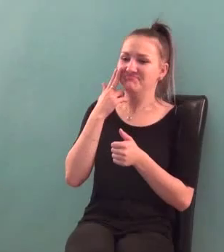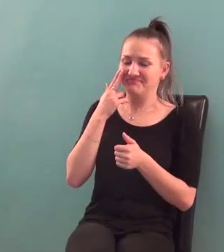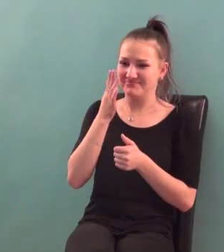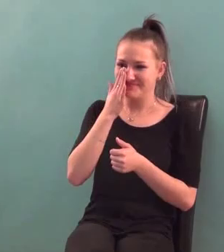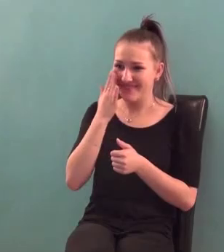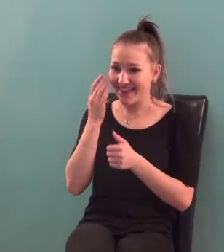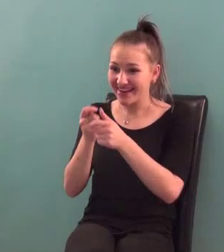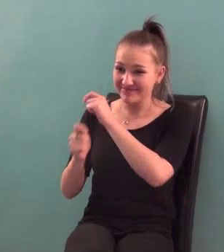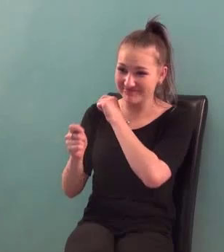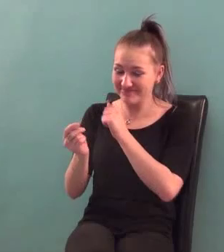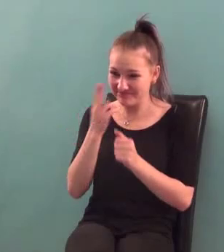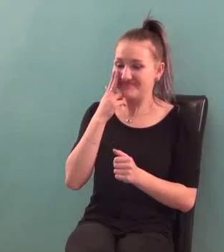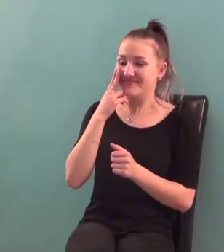Mężczyzna ściera to z twarzy i znowu za chwilę dostaje kawałkiem.